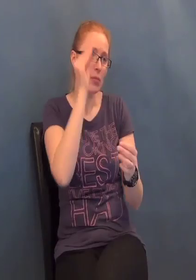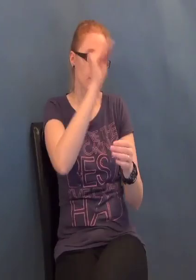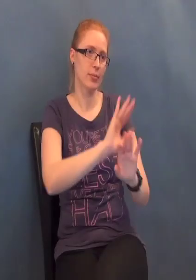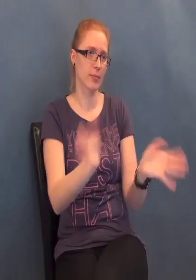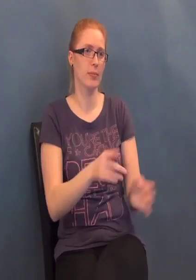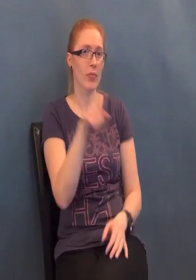Informuje, żeby nie wchodzić.